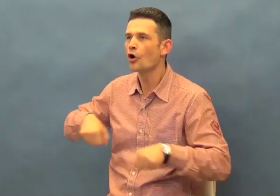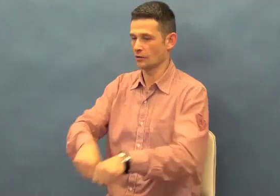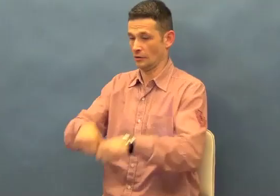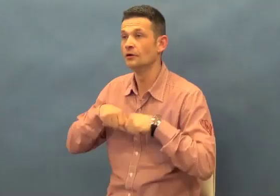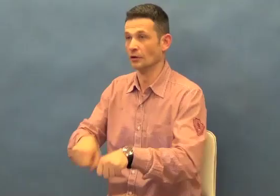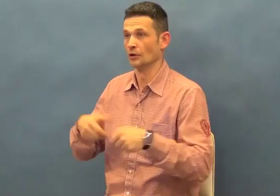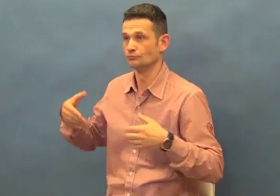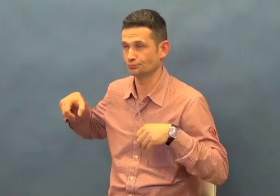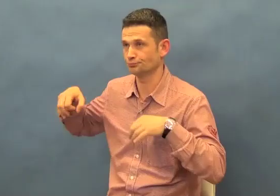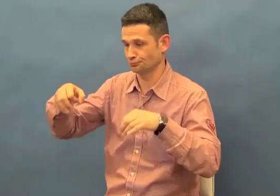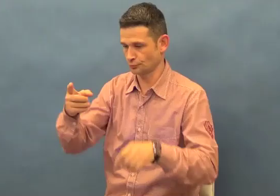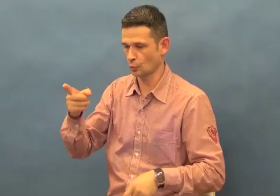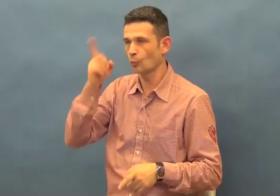Drezyna jedzie po torach.